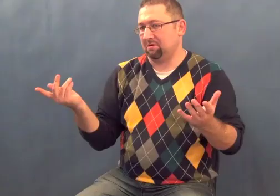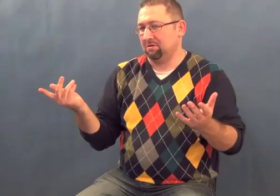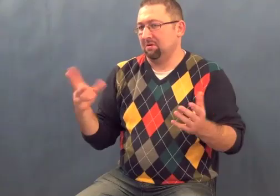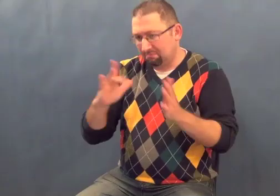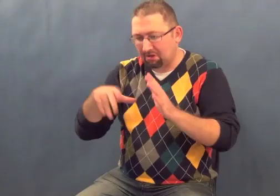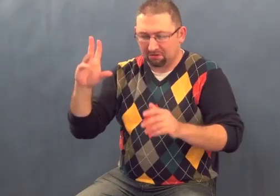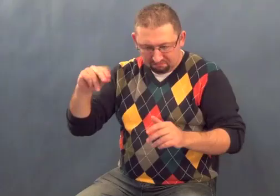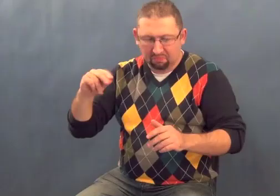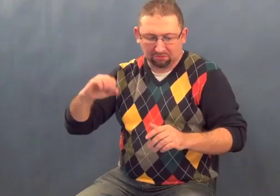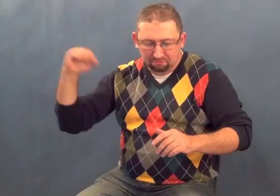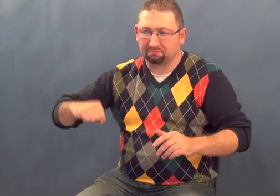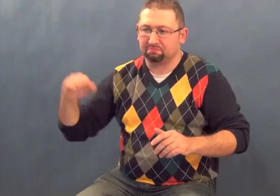Na mieście, w poniedziałek, bomba.